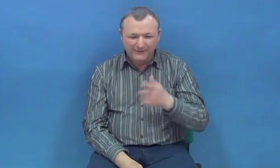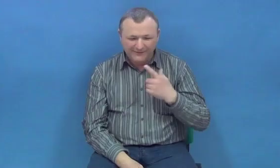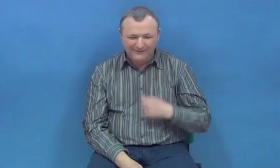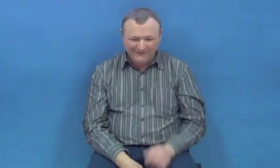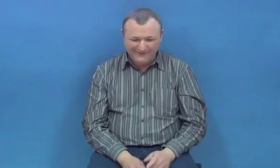Aha.